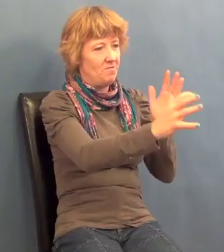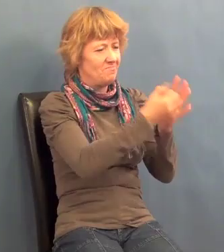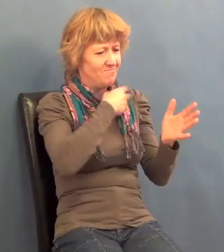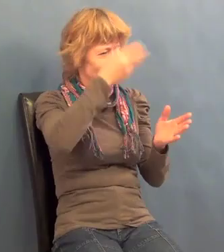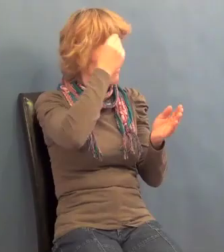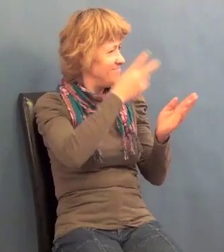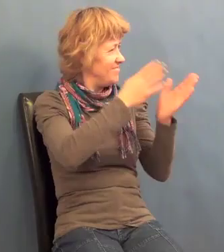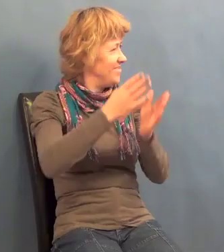Zapomniałam co dalej?